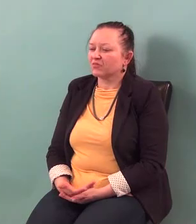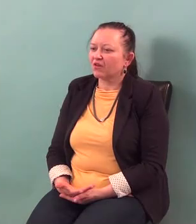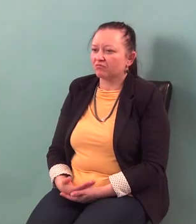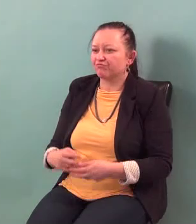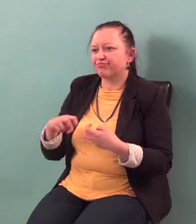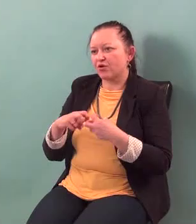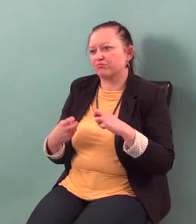Problem.